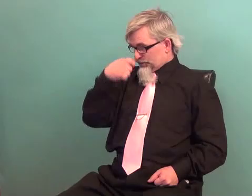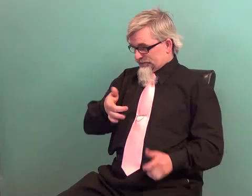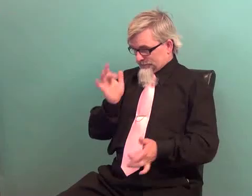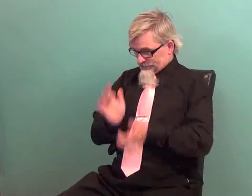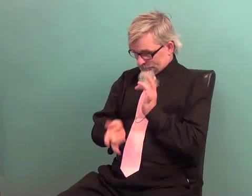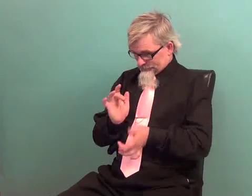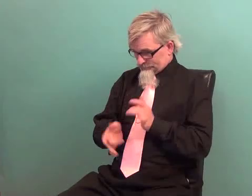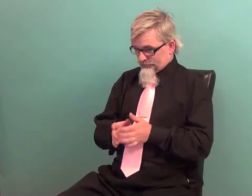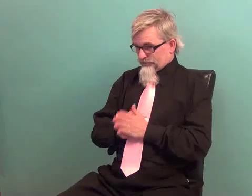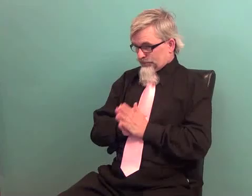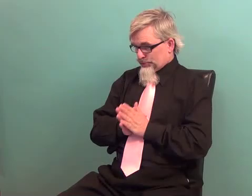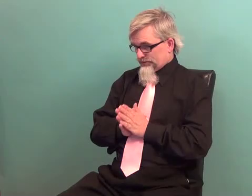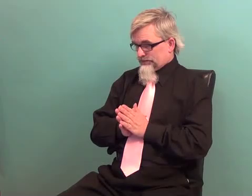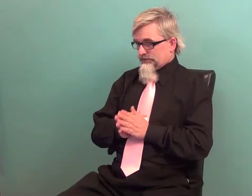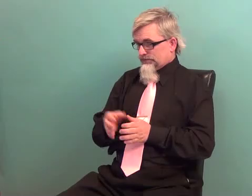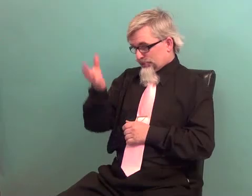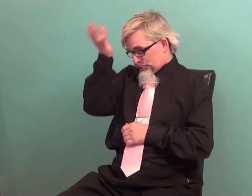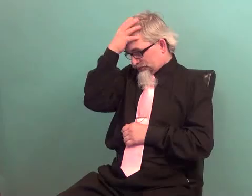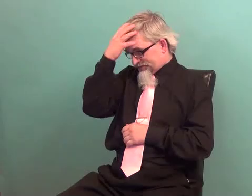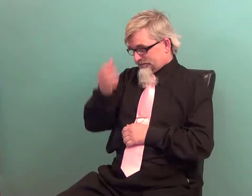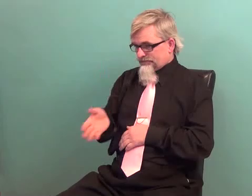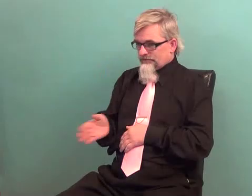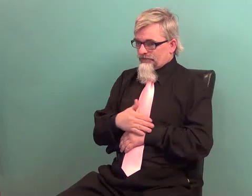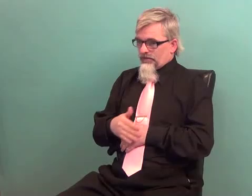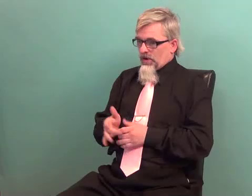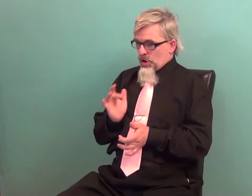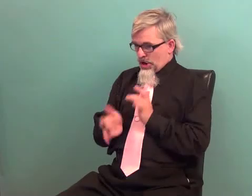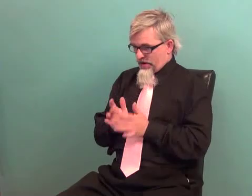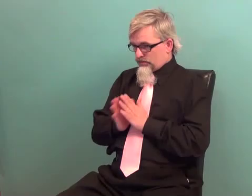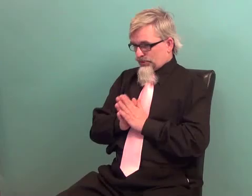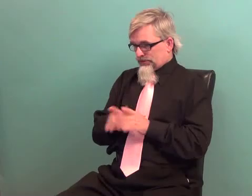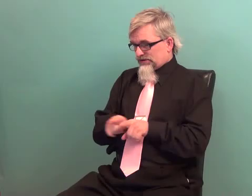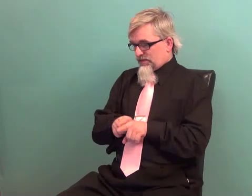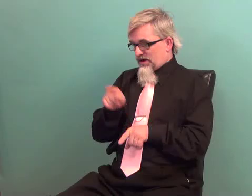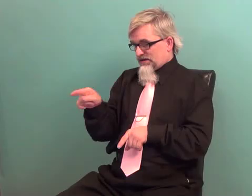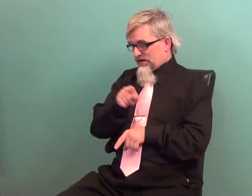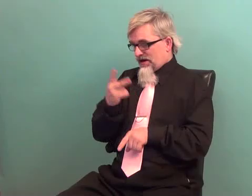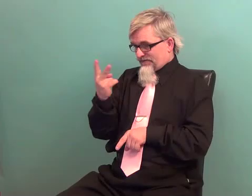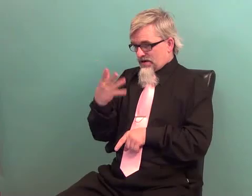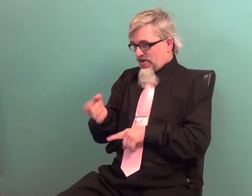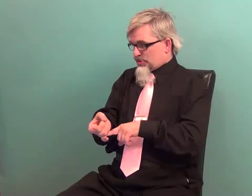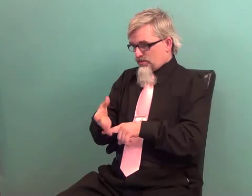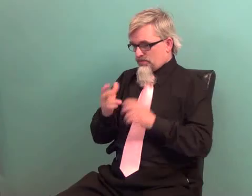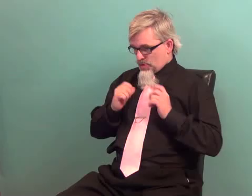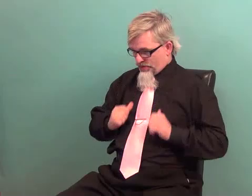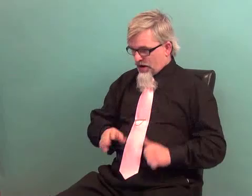Rowerzysta jest proszony o założenie kasku, drugi rowerzysta tak samo i obaj są proszeni, by nie jechali szybko tylko pomału.